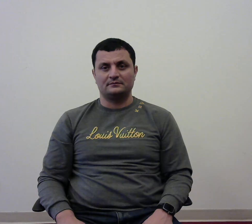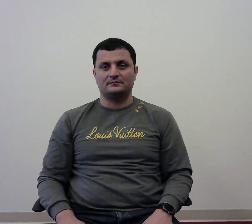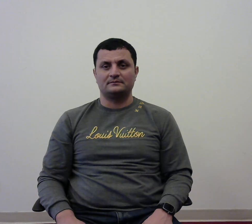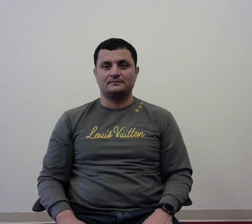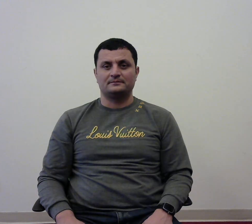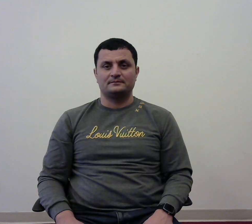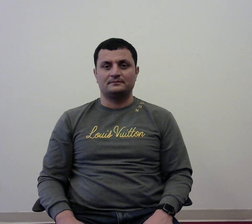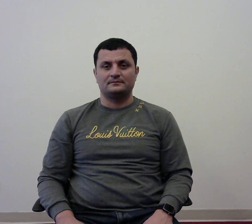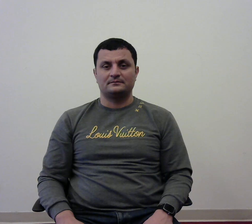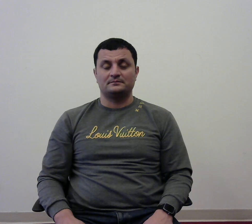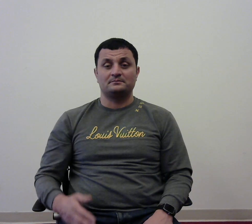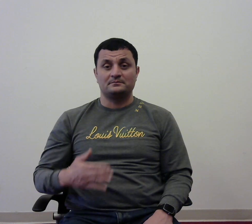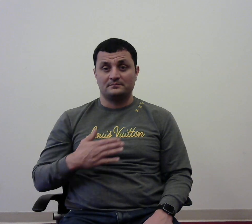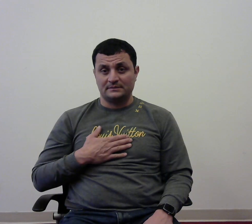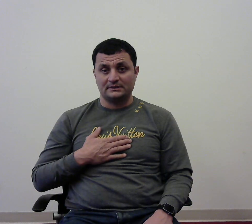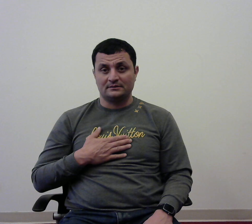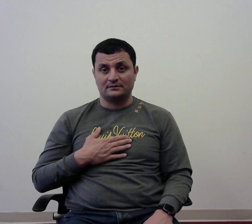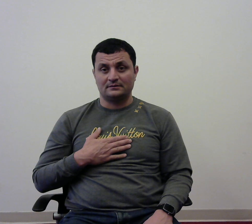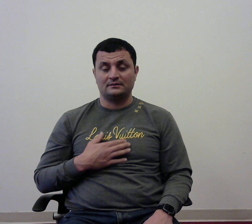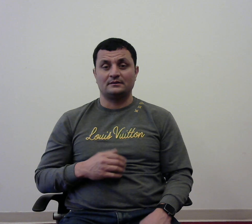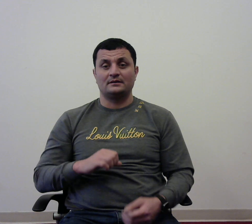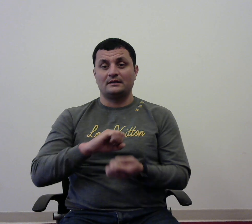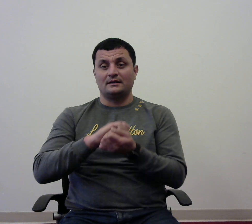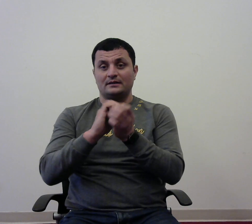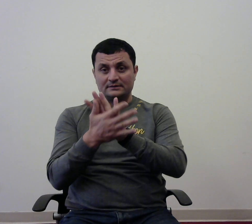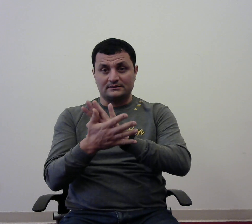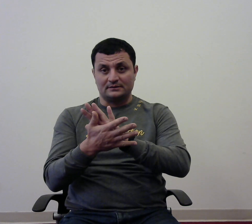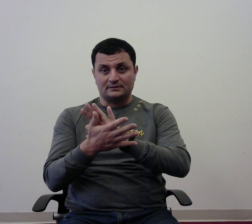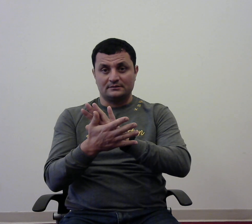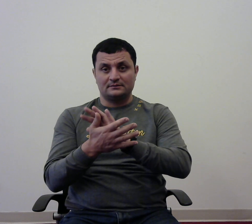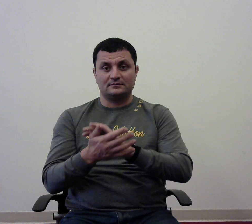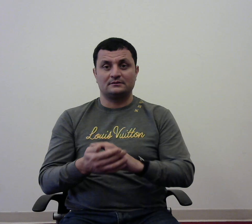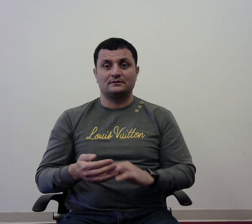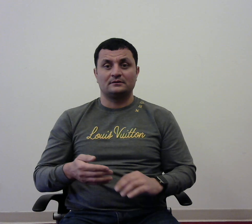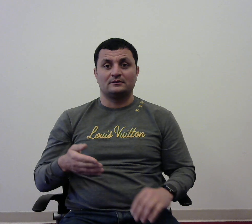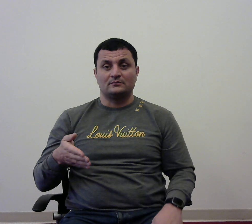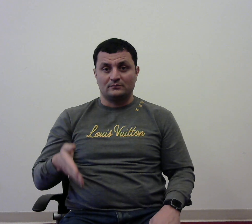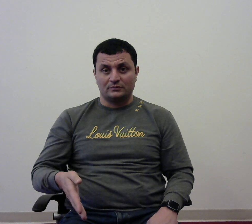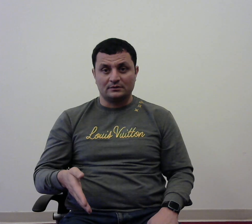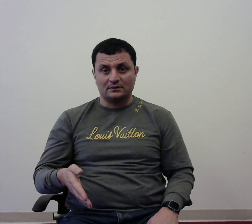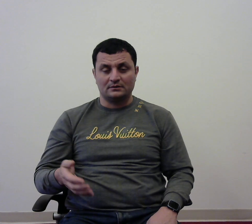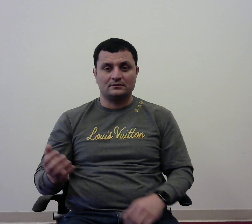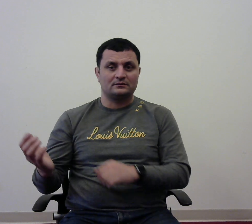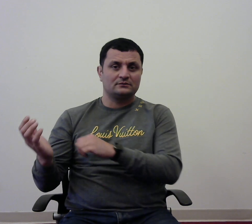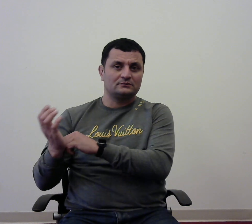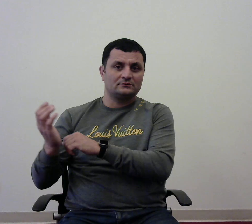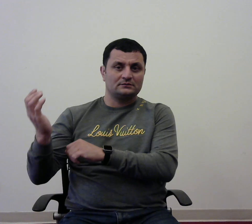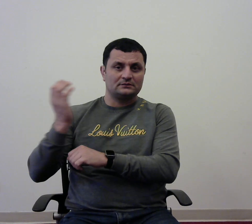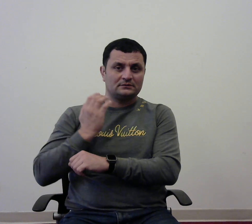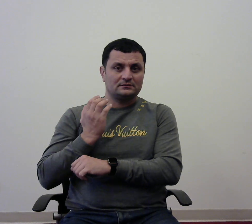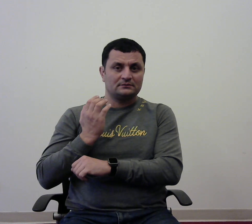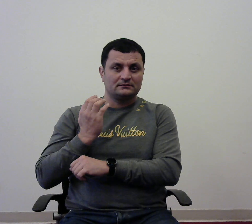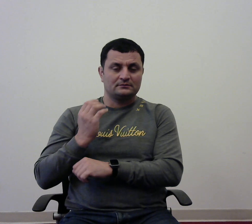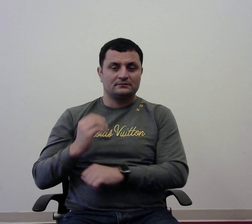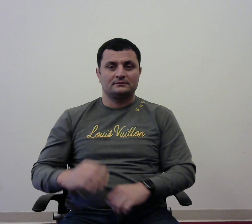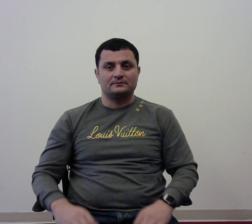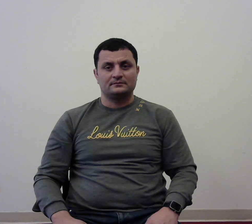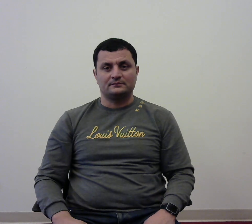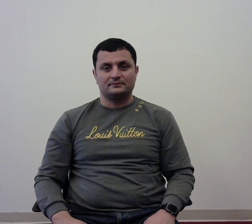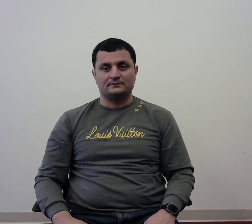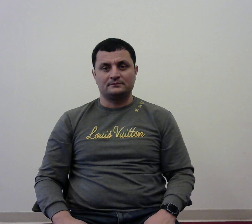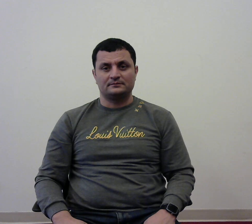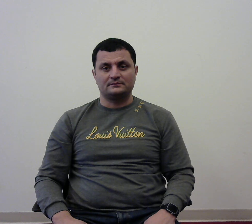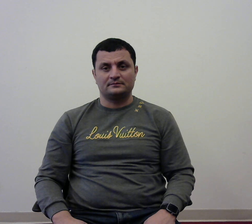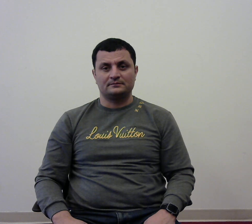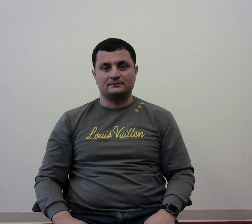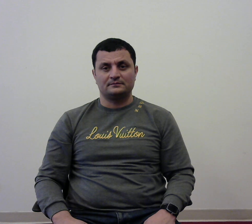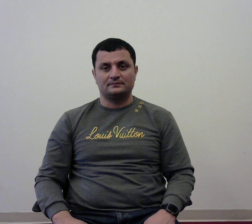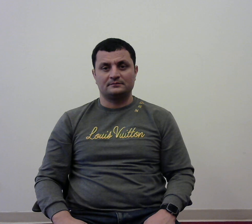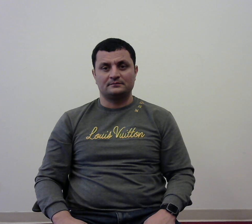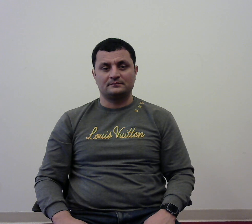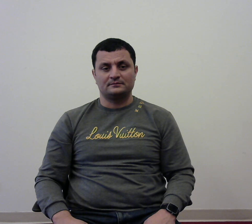Məni ASAN Xidmətdən bura göndəriblər